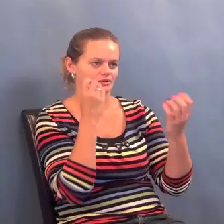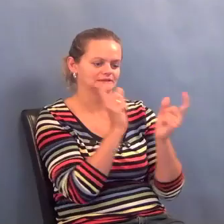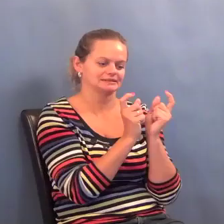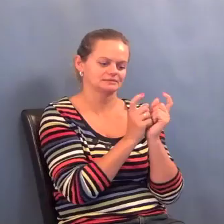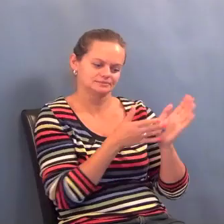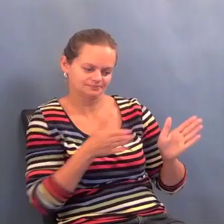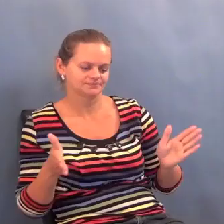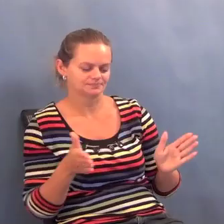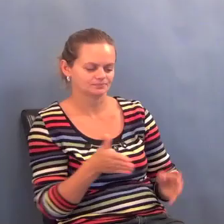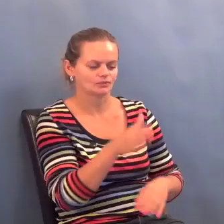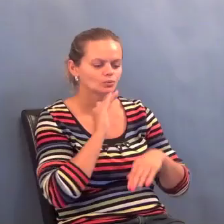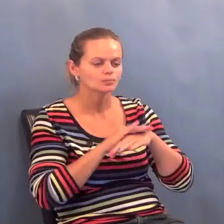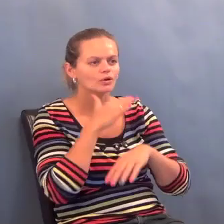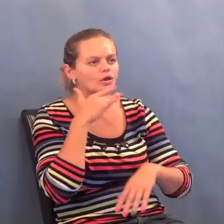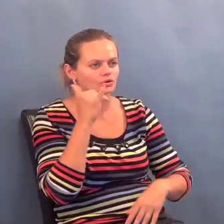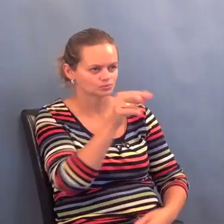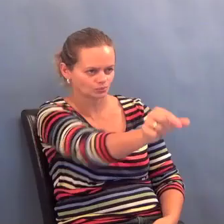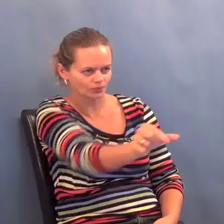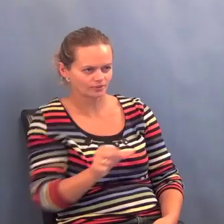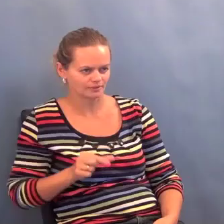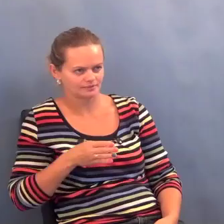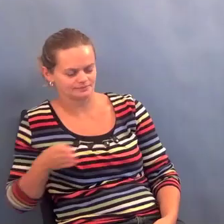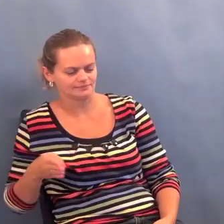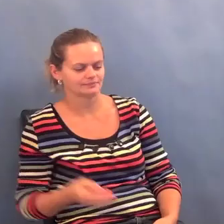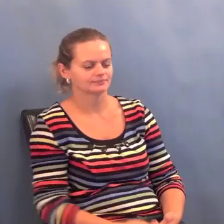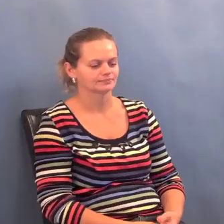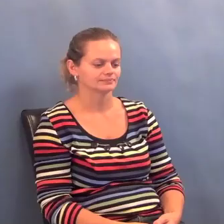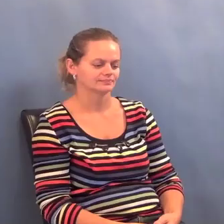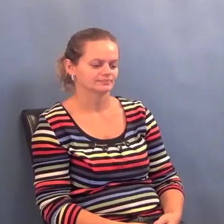Warto blisko torów na ziemi namalować żółty pas, aby nie podchodzić za blisko.